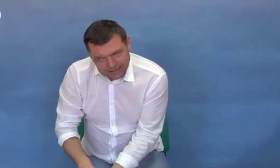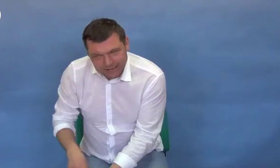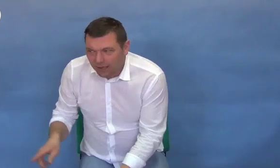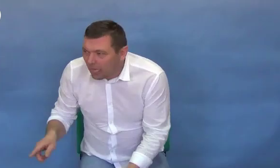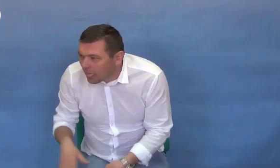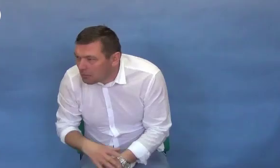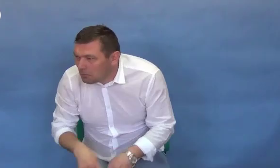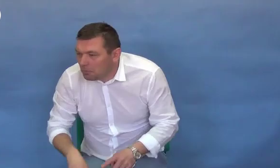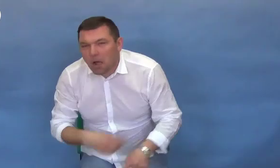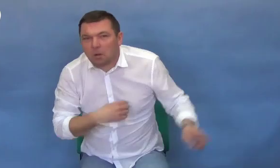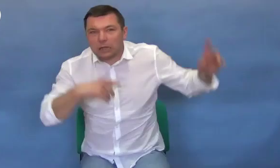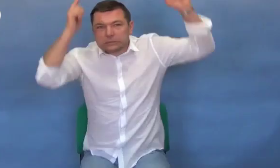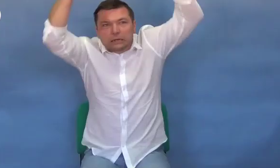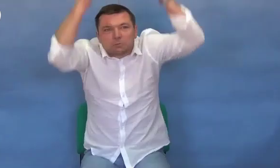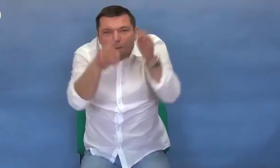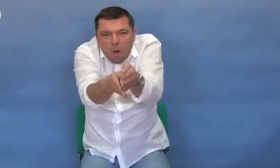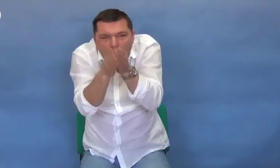Tam normalnie leżą goli, a w Polsce jest zakaz, trzeba się chować.